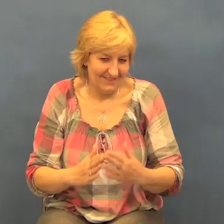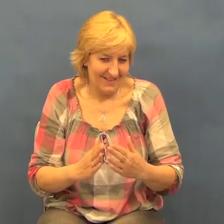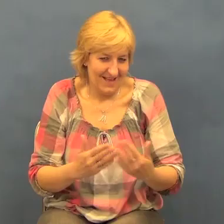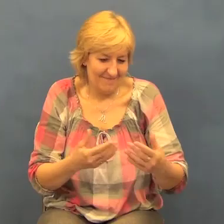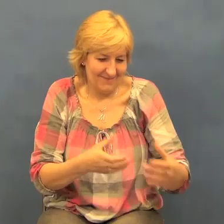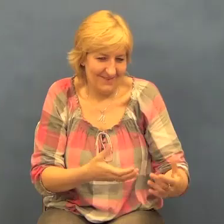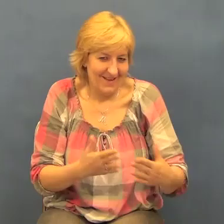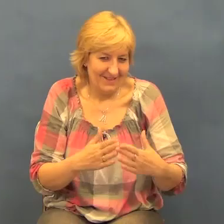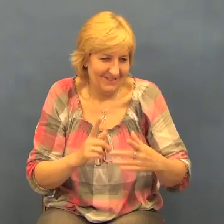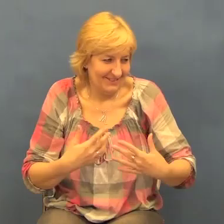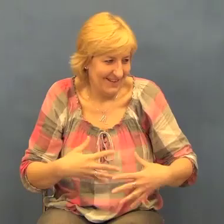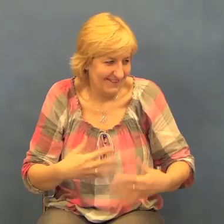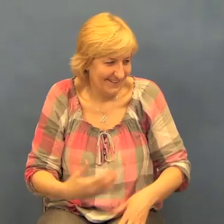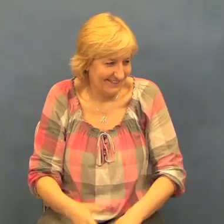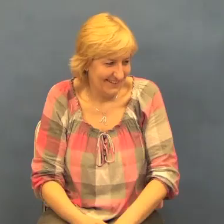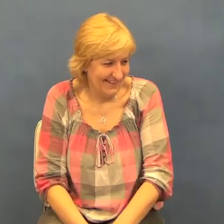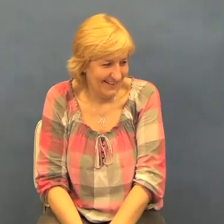Postawić w domu, więc nie wolno się myć w domu.